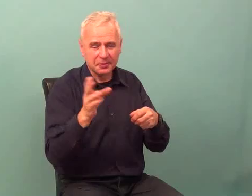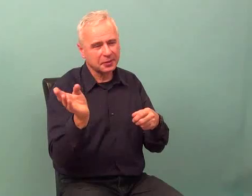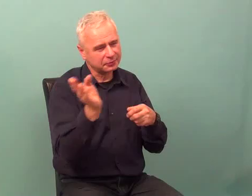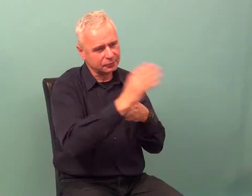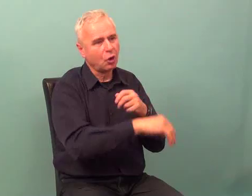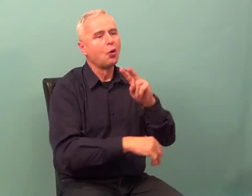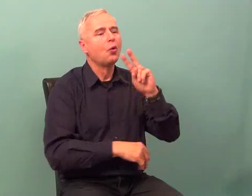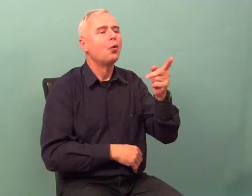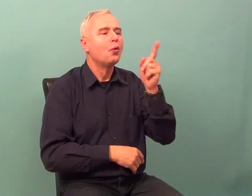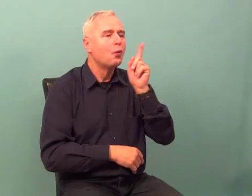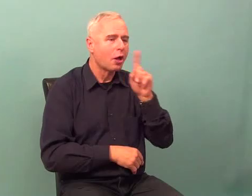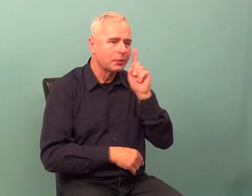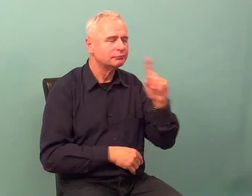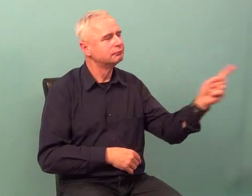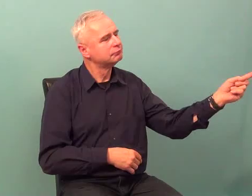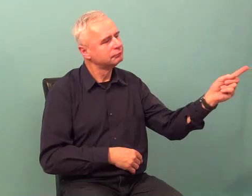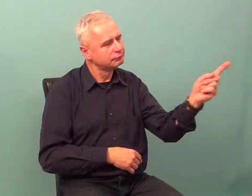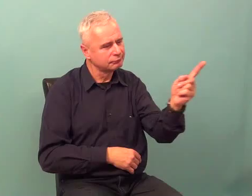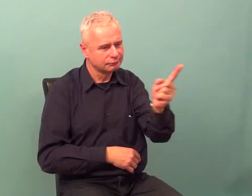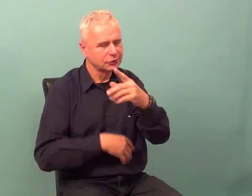Nadjechał drugi chłopiec w kapeluszu na głowie.